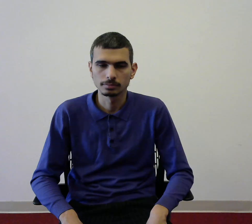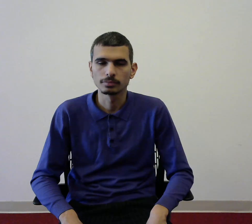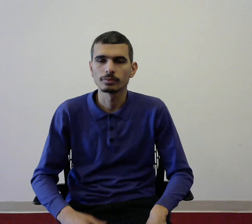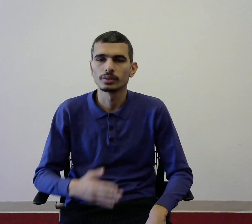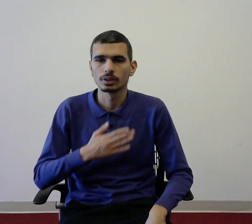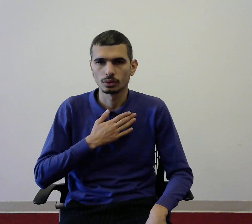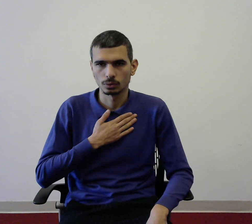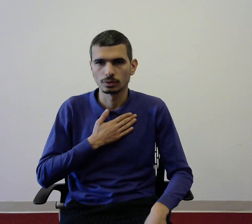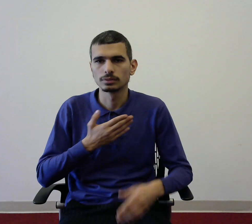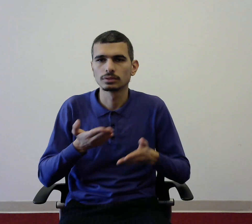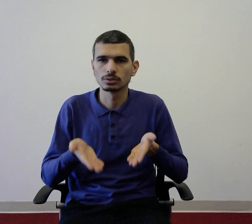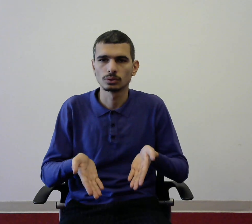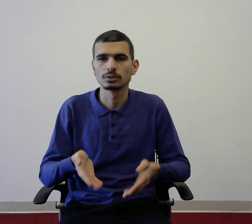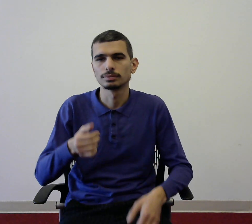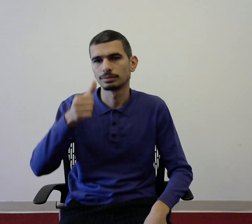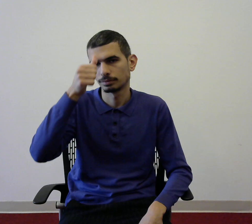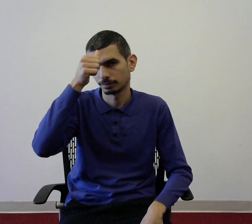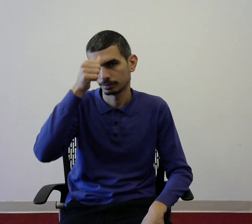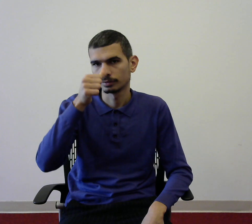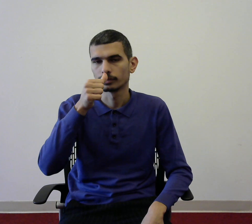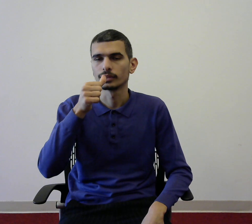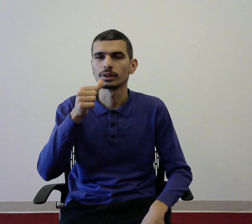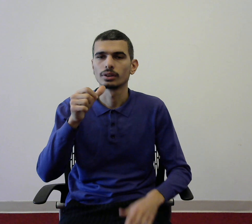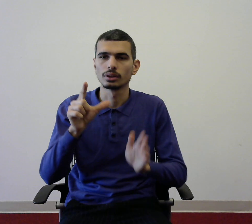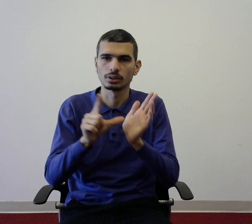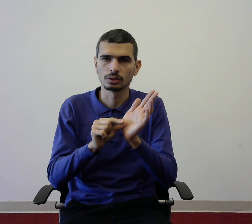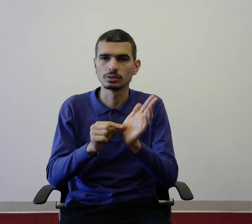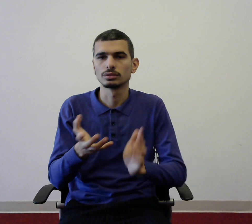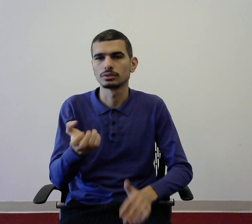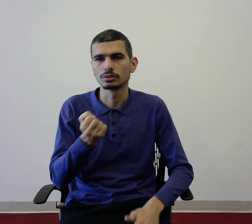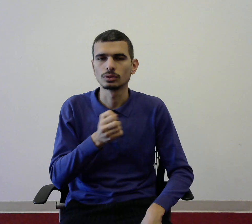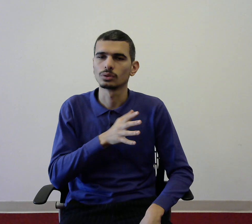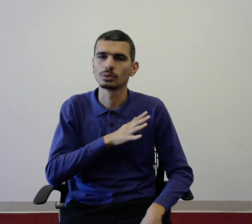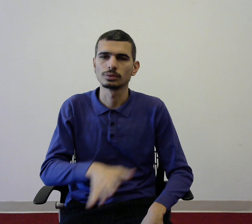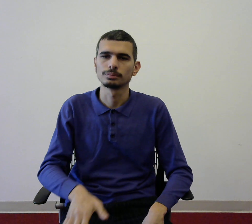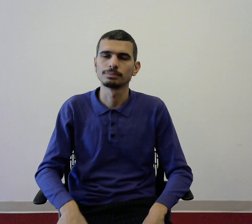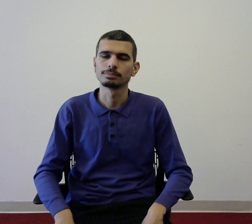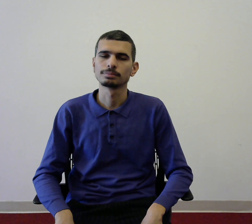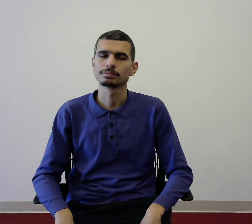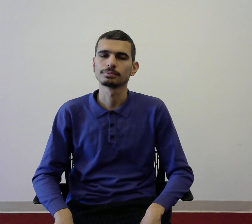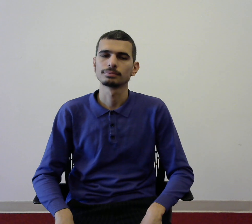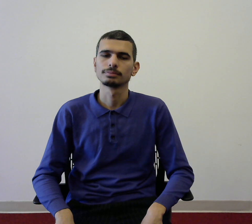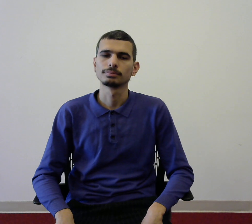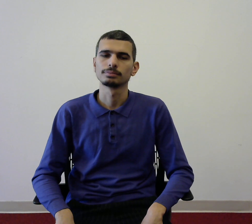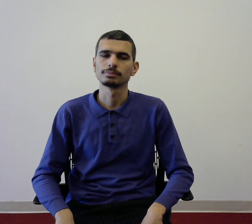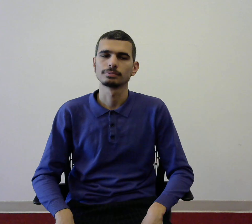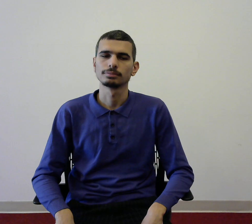Mən bu ay pensiya almamışam